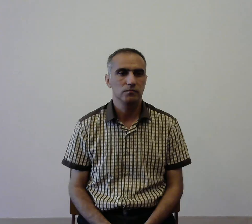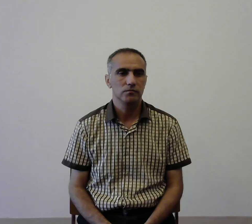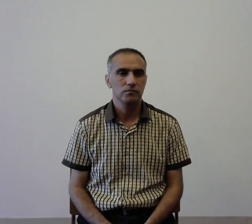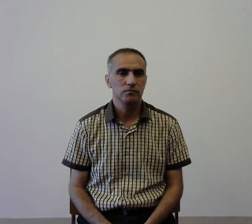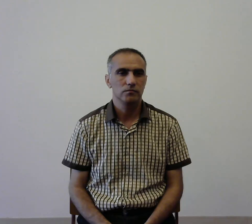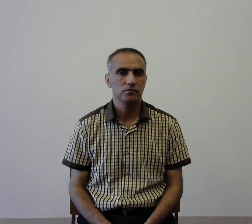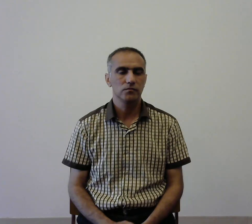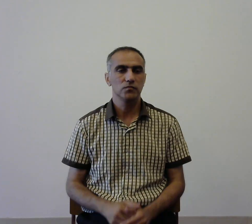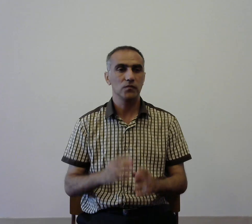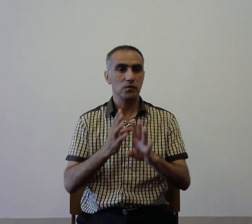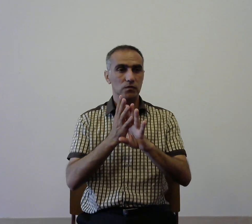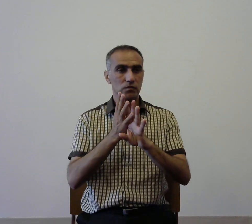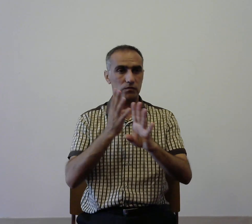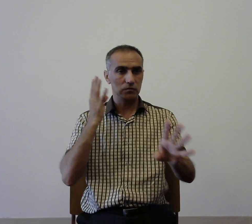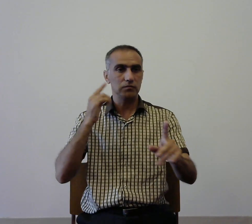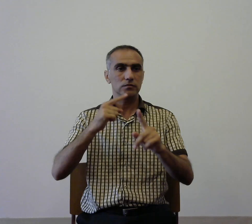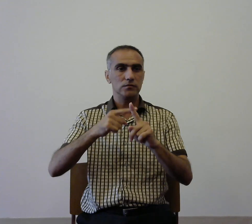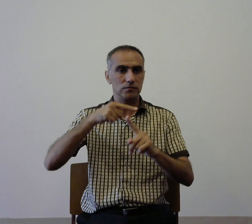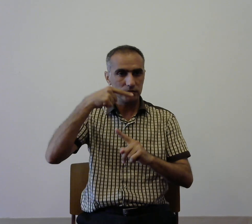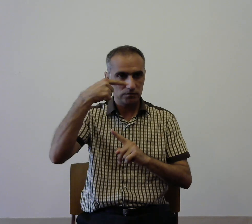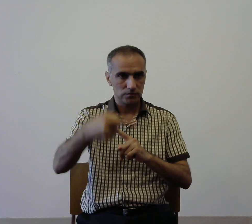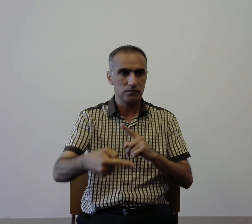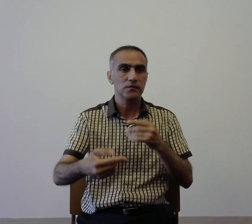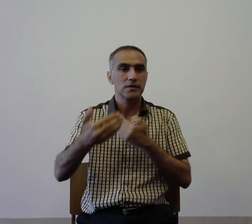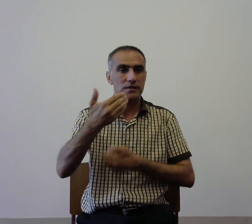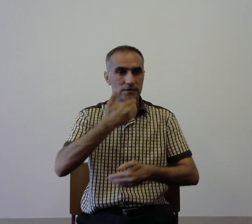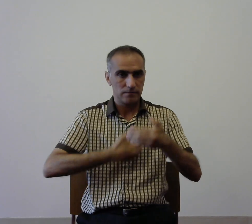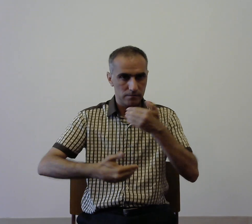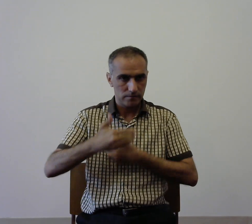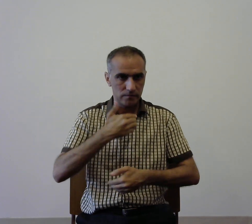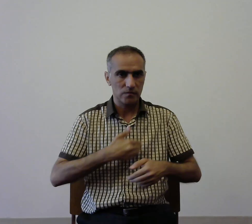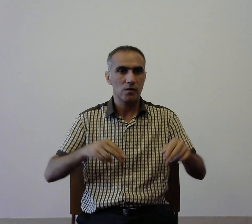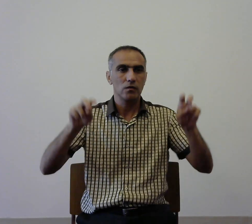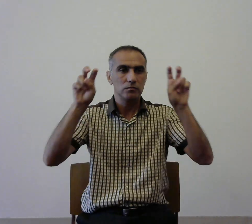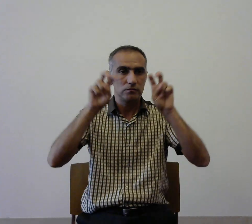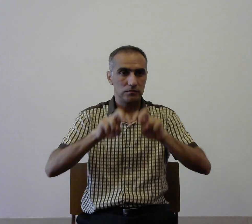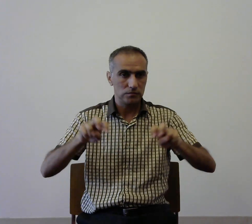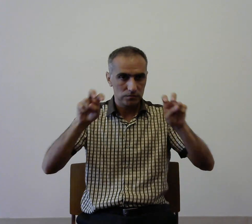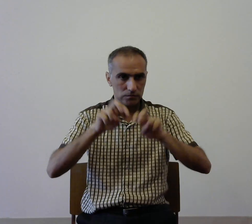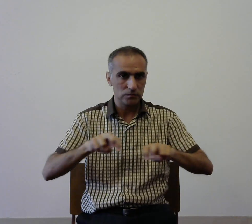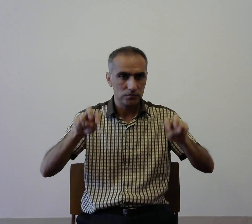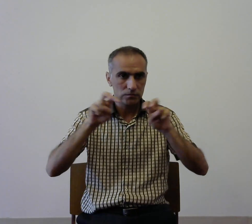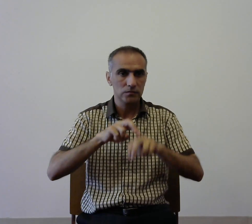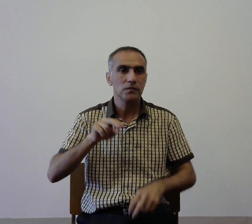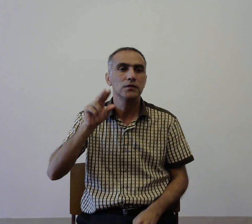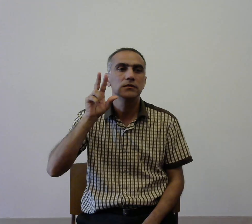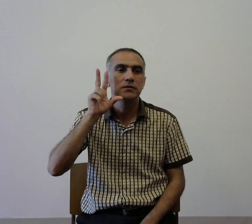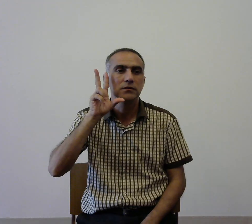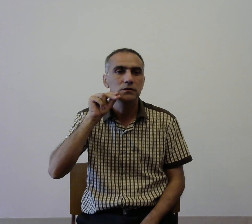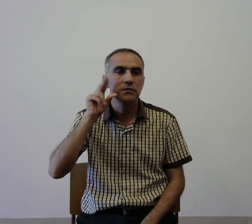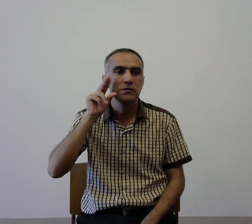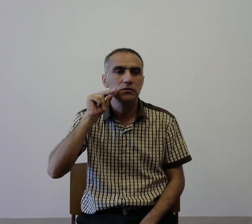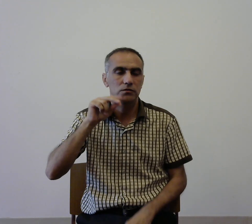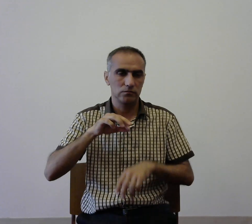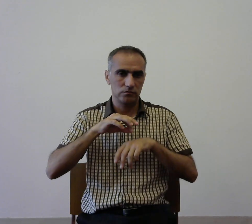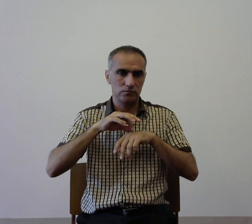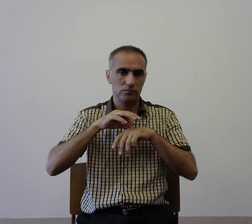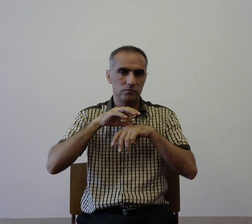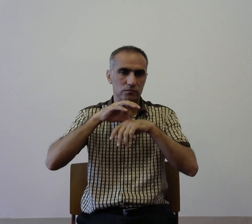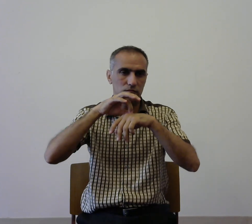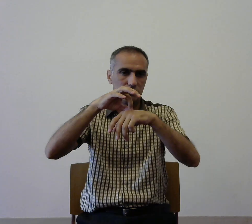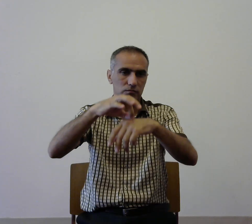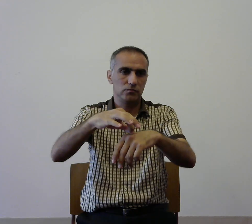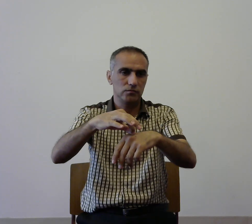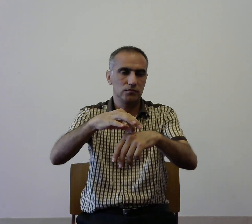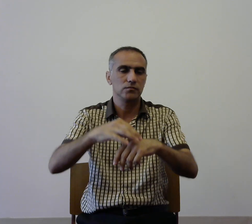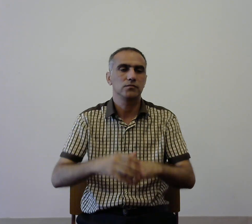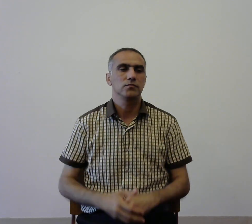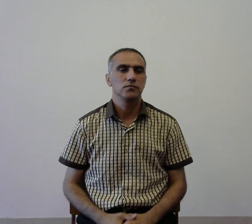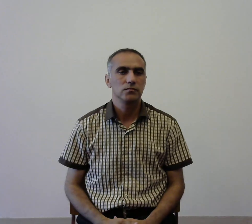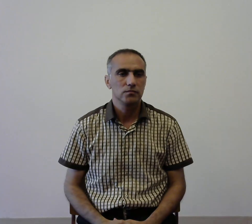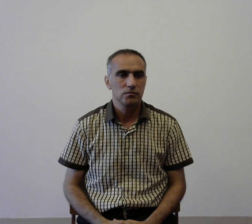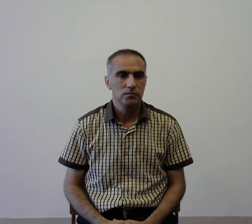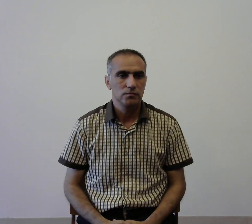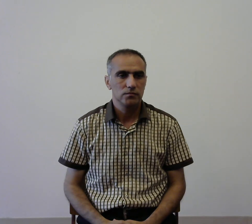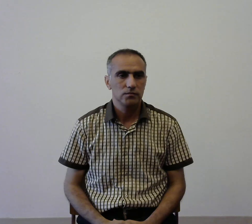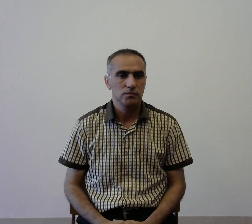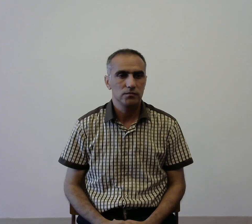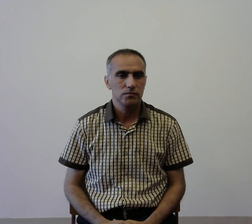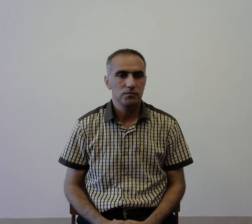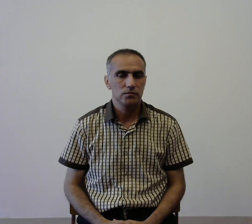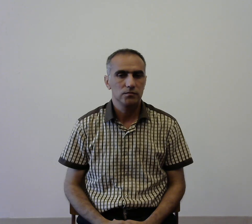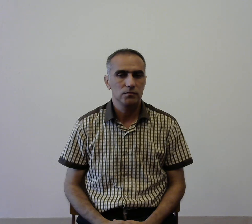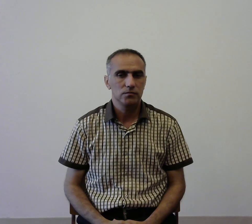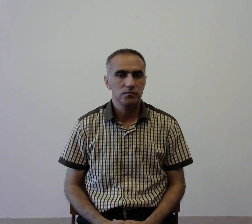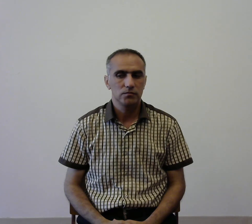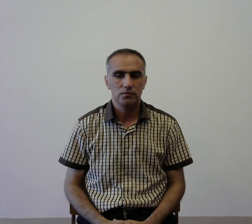Növbəti əlillik müayinəsi nə zaman keçiriləcək?